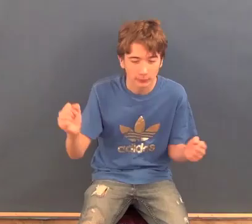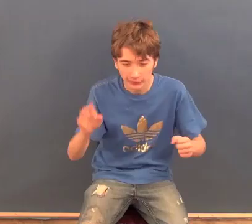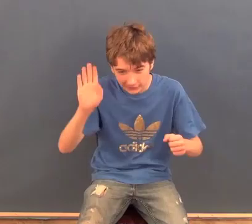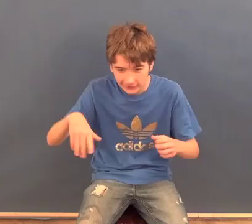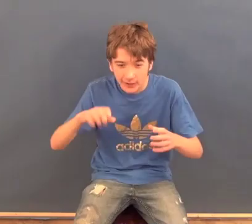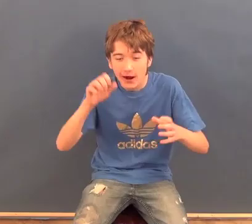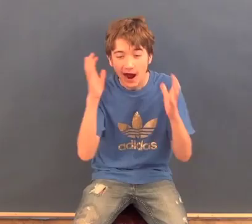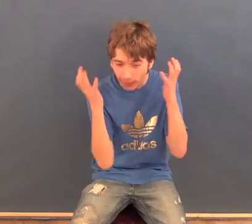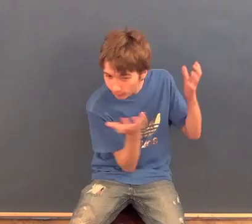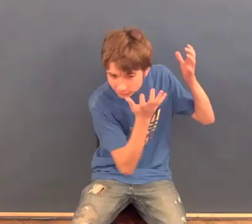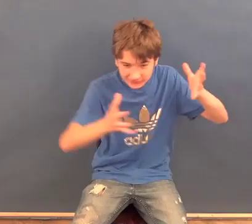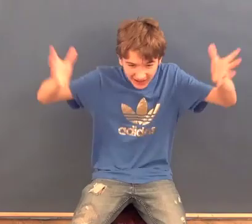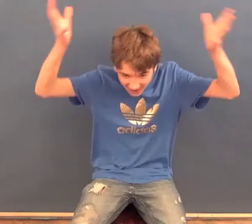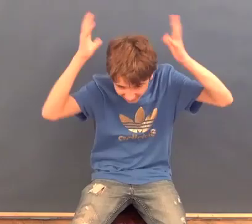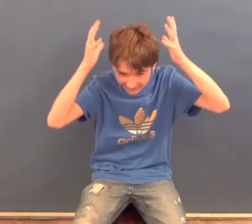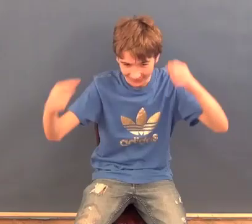Stawia na głowie duży arbuz.